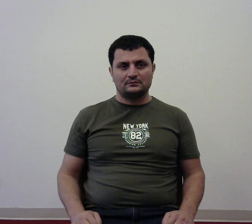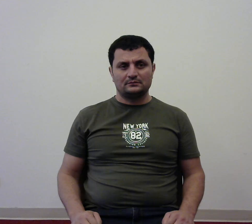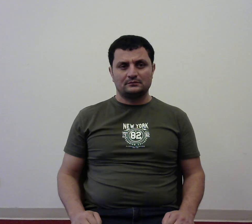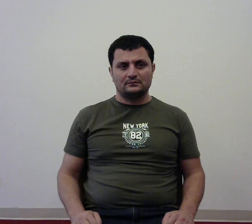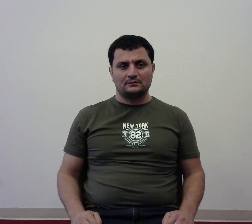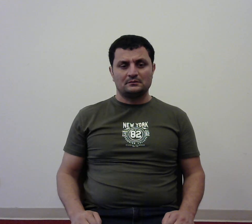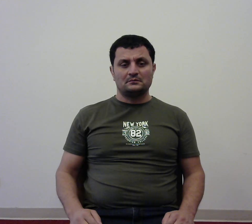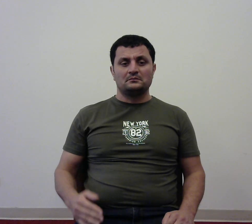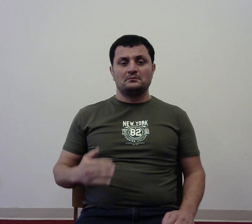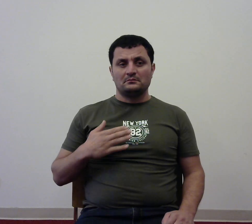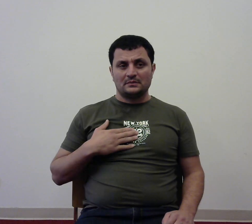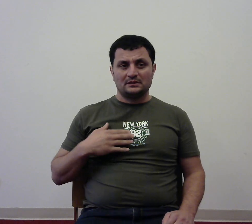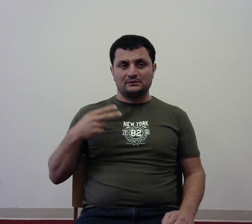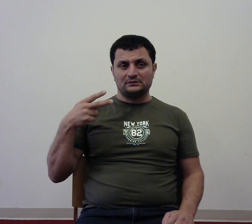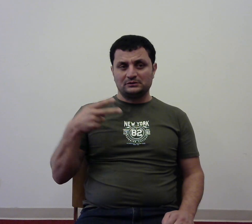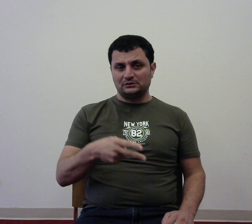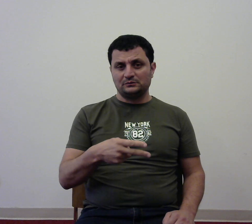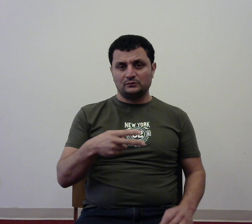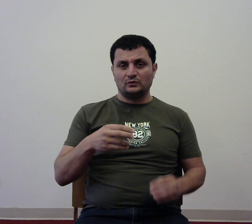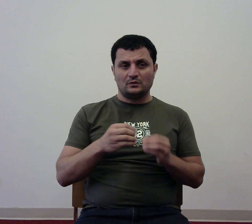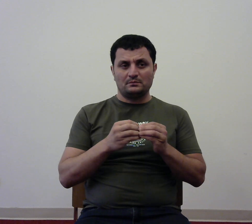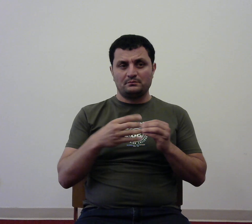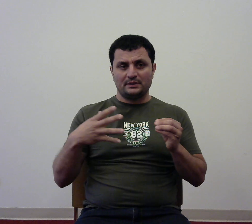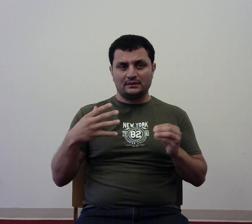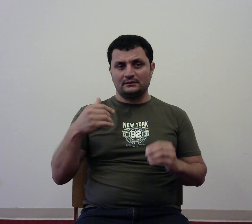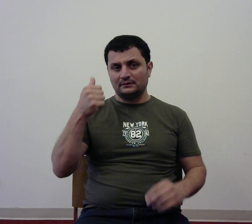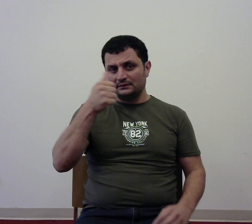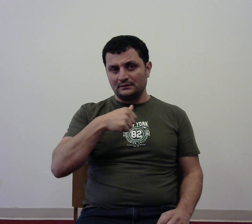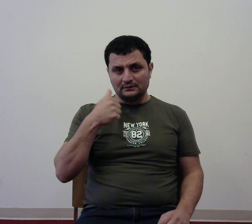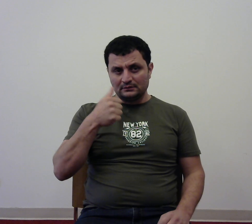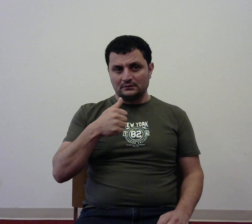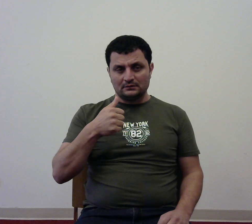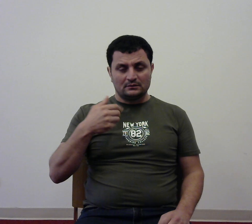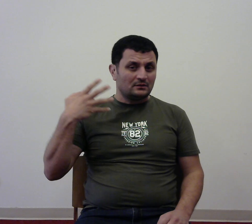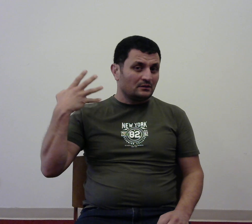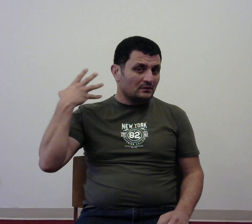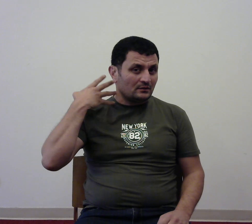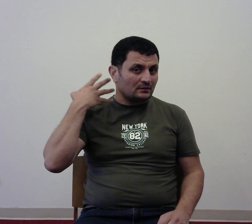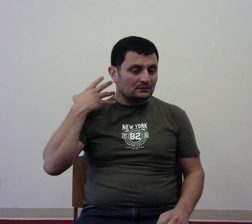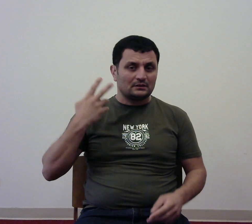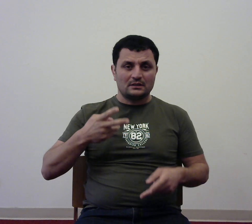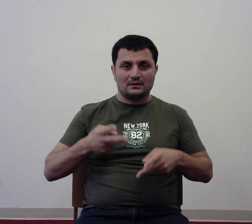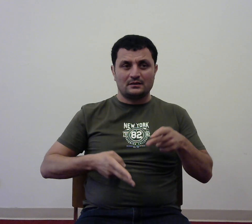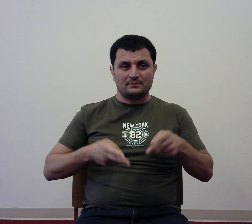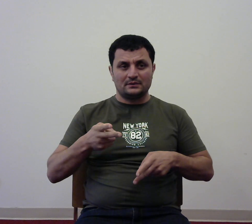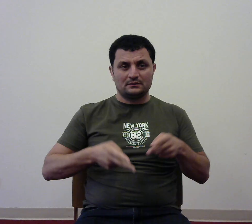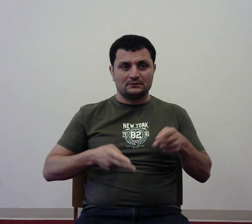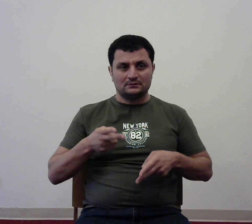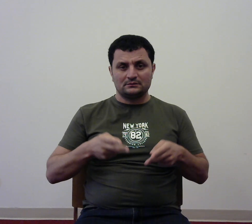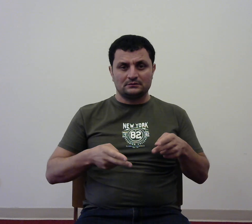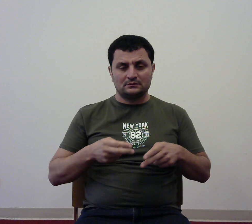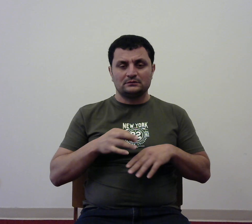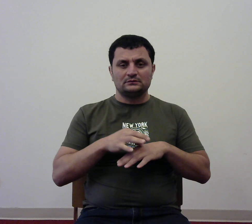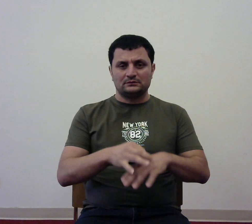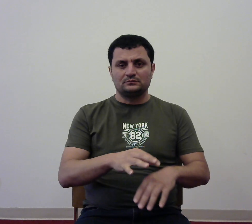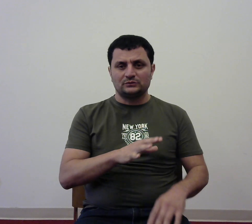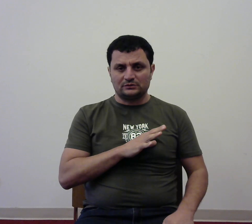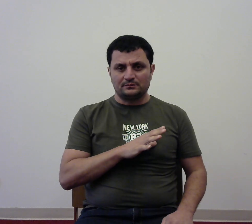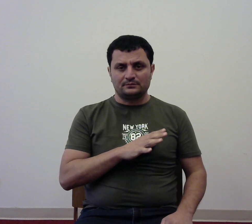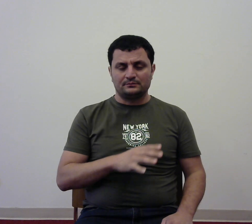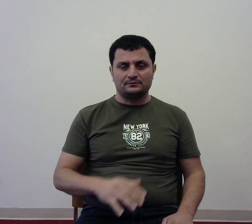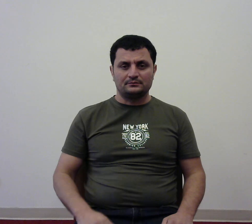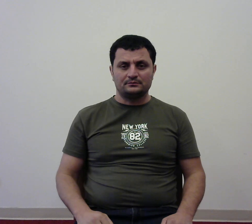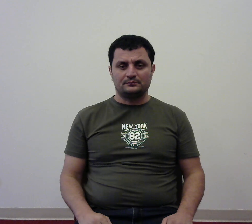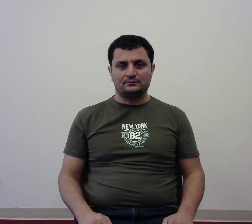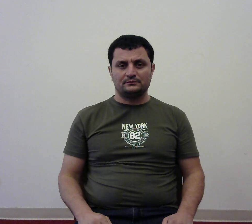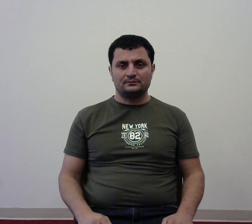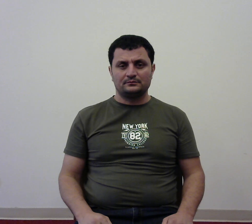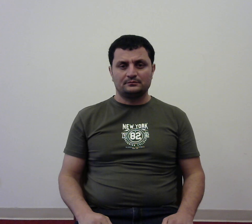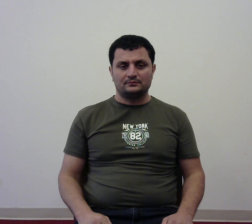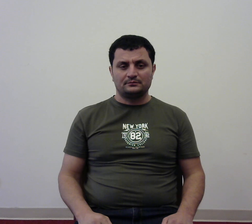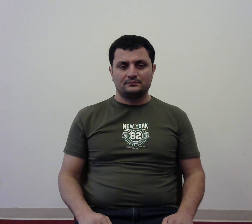Mən 2015-ci ildə koxlear implant əməliyyatı keçirmişəm